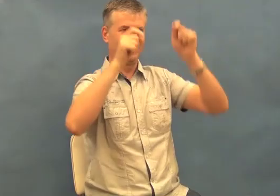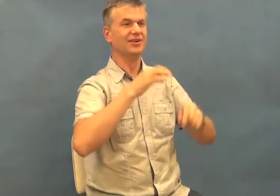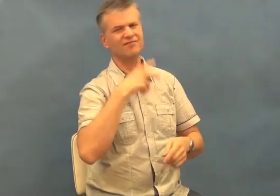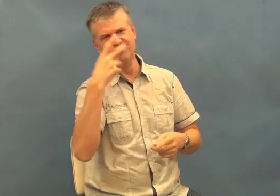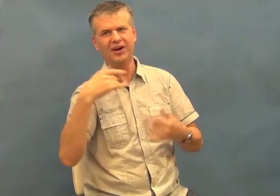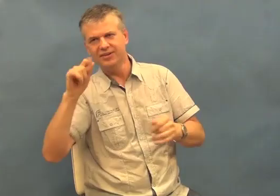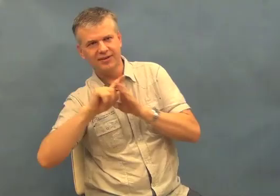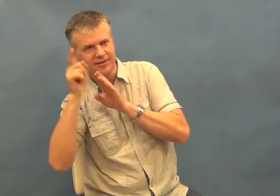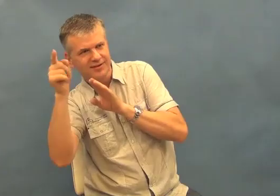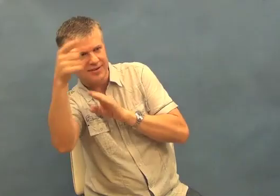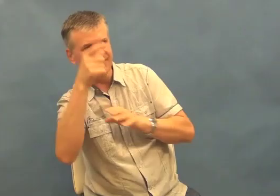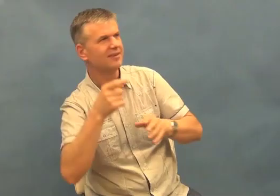Syn idzie w drugie miejsce, dalej.